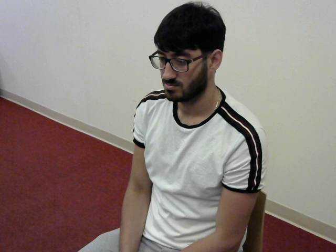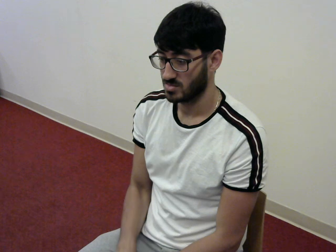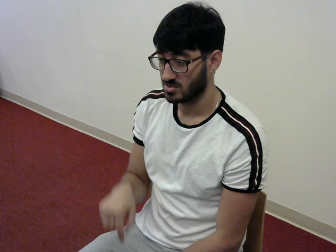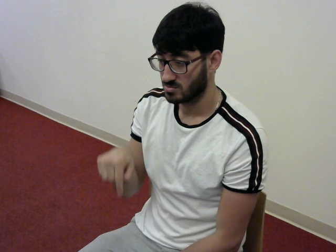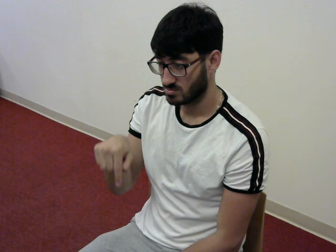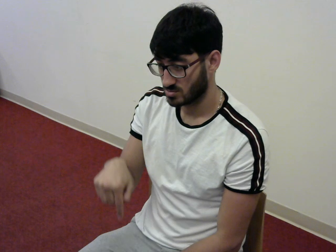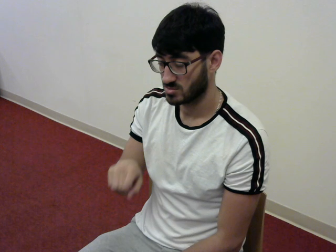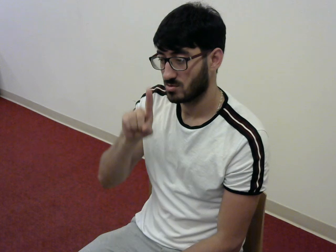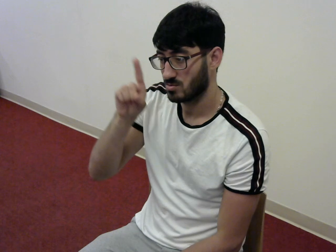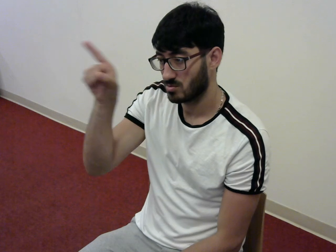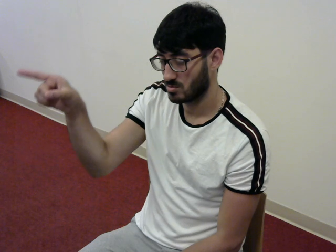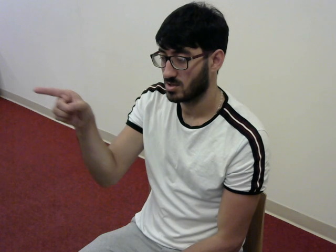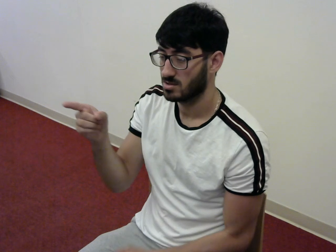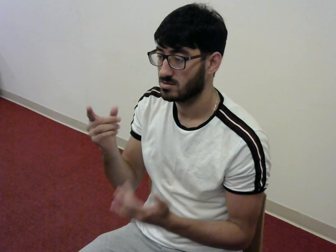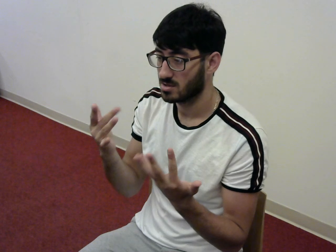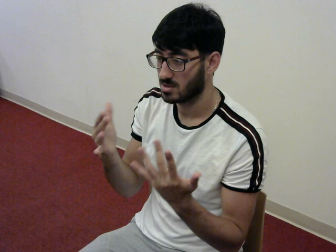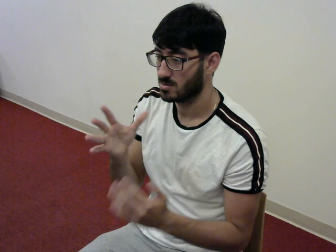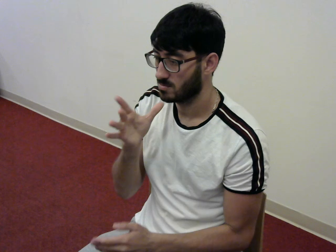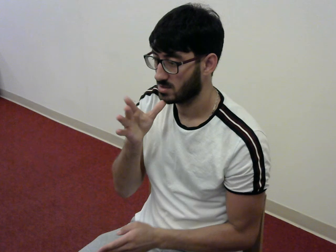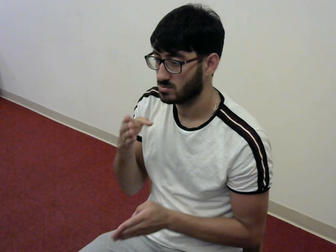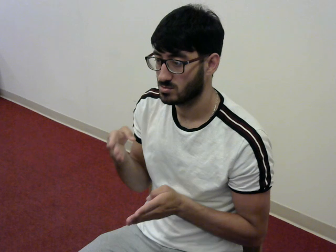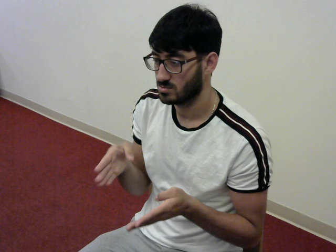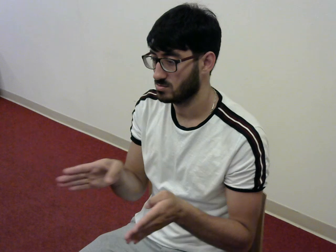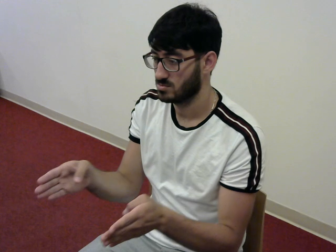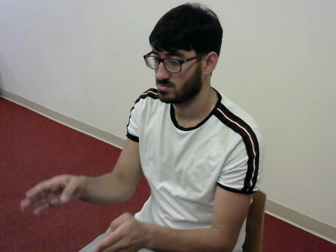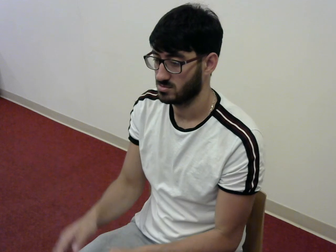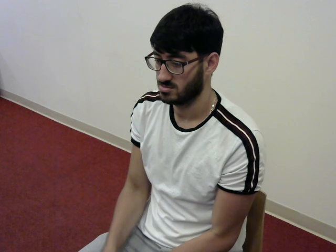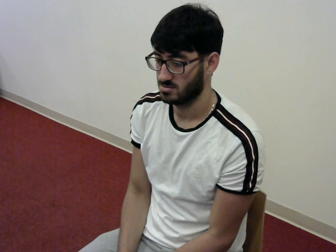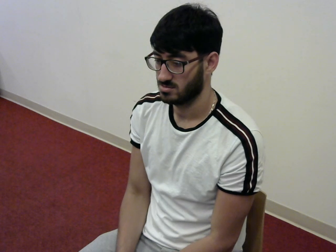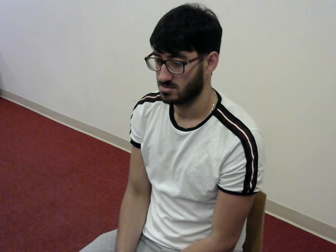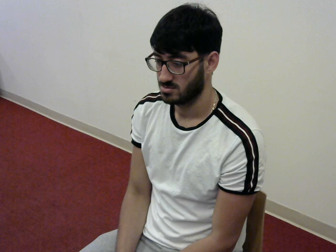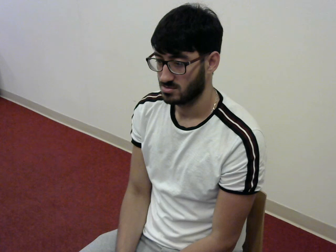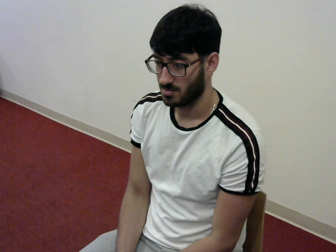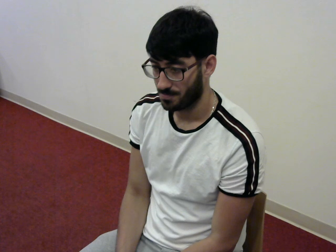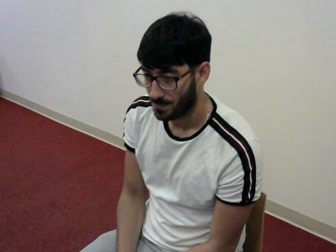Burdan oraya nə qədər vaxt yoldur?